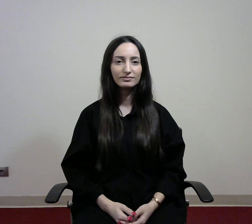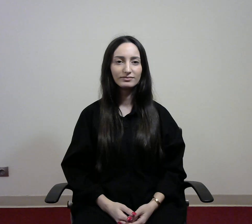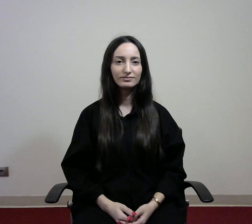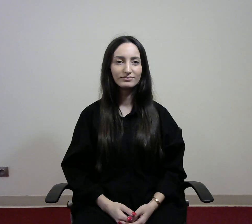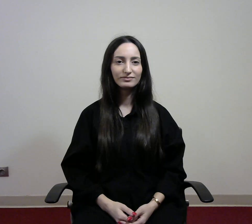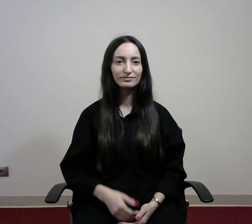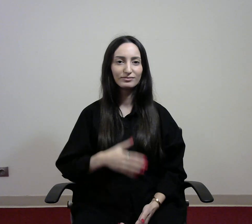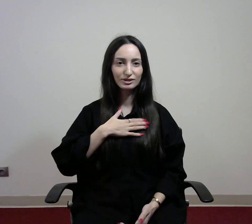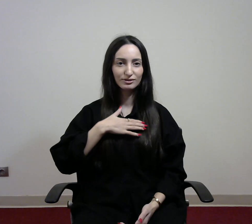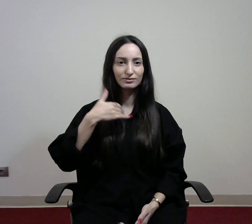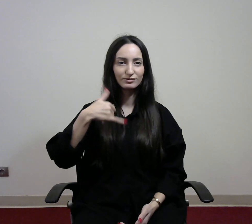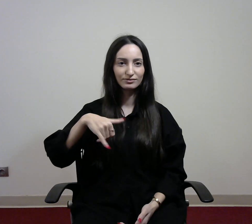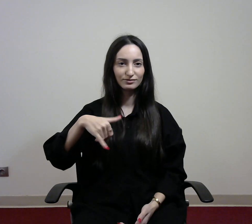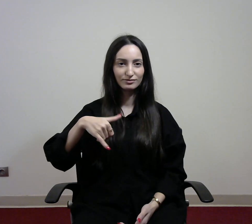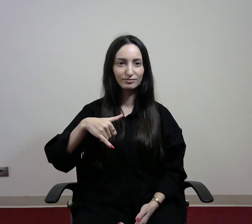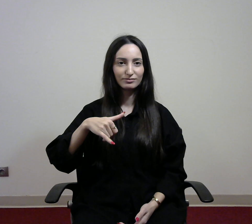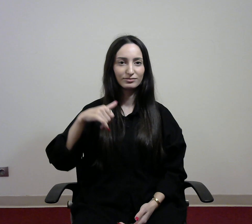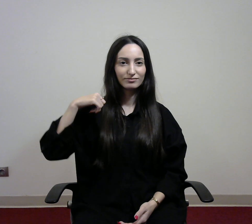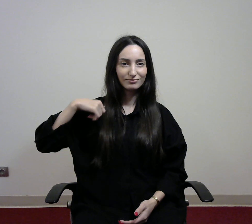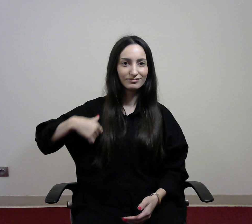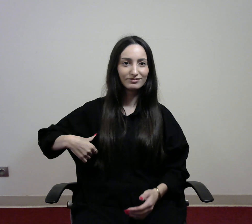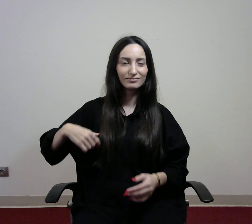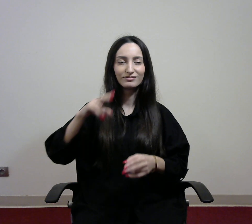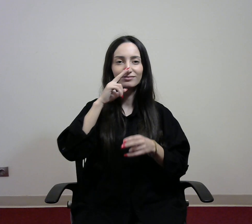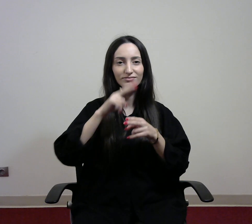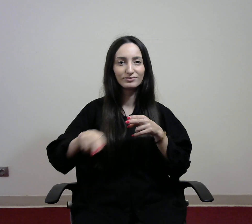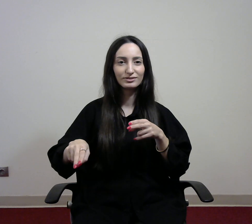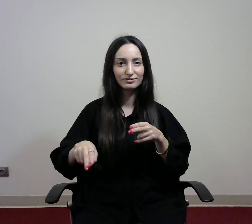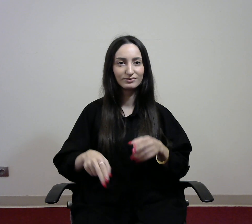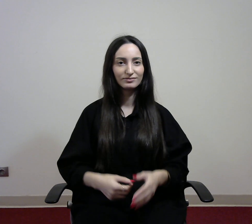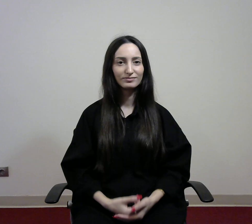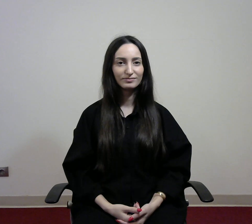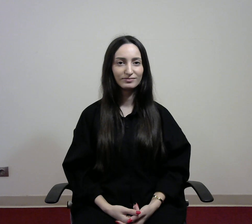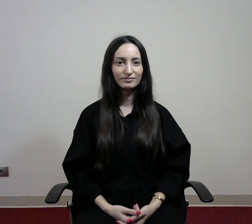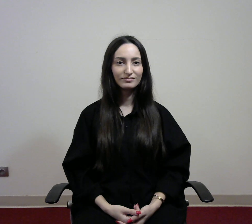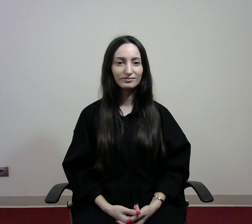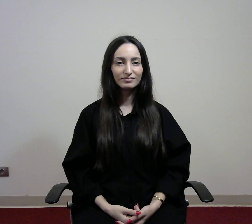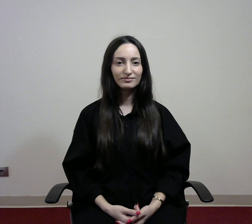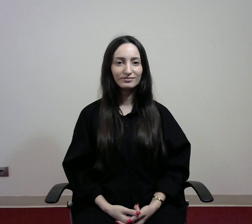Mənim ləqəbim yoxdur